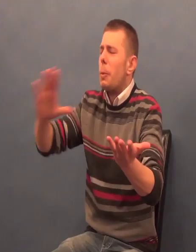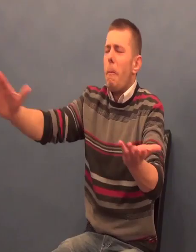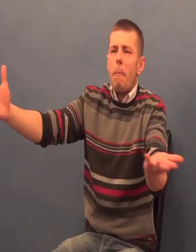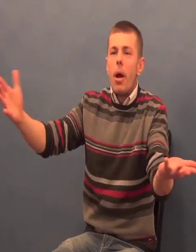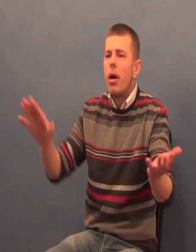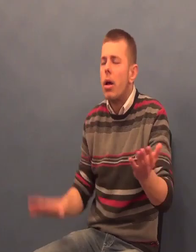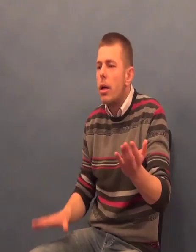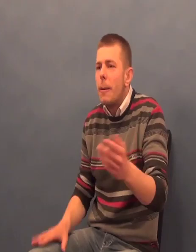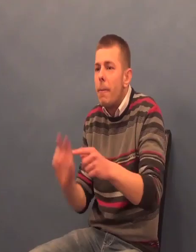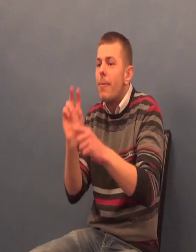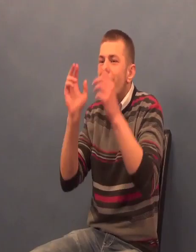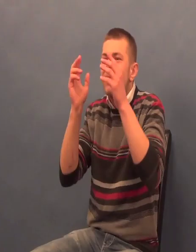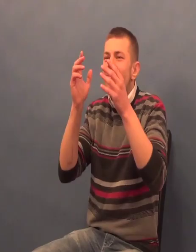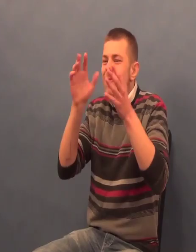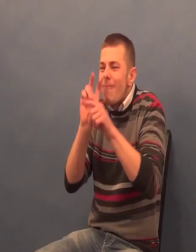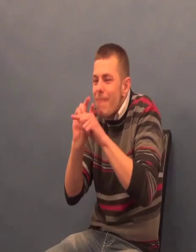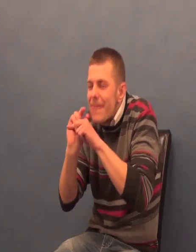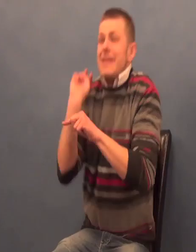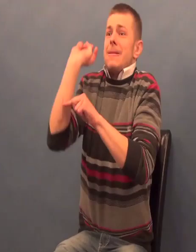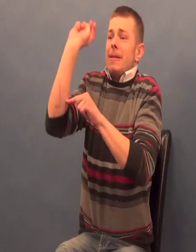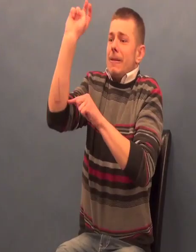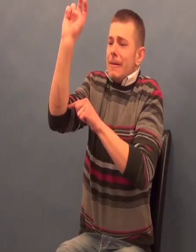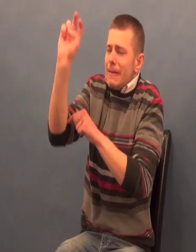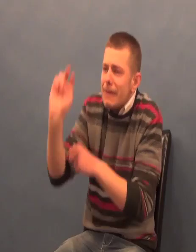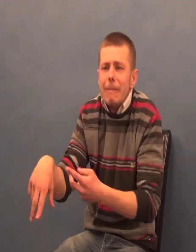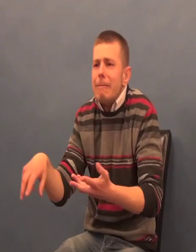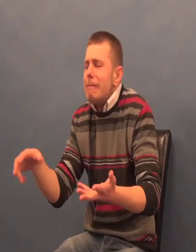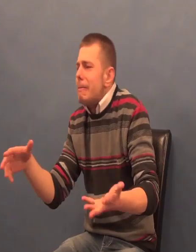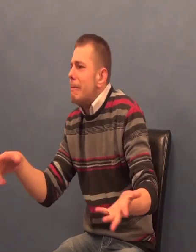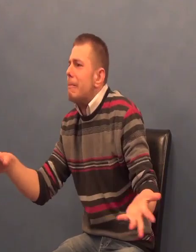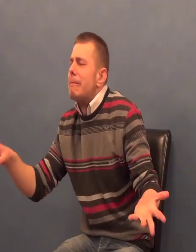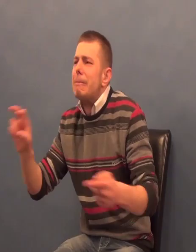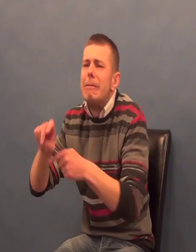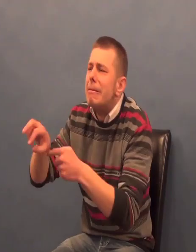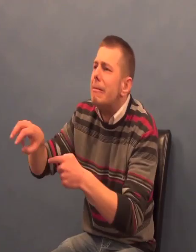Pies wyskakuje przez okno i szuka.